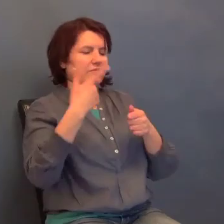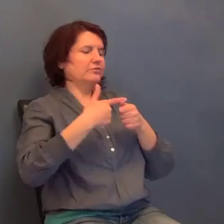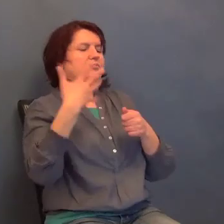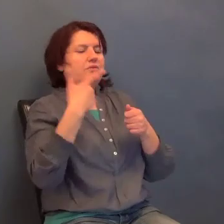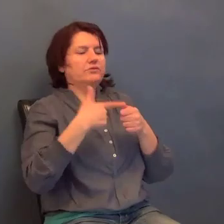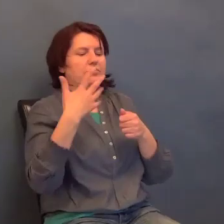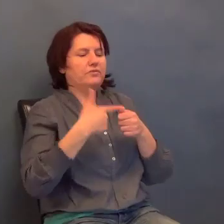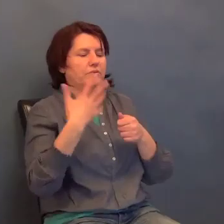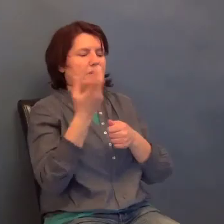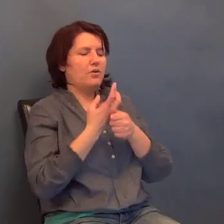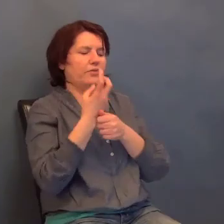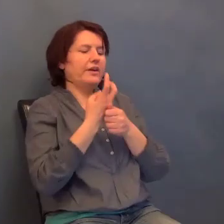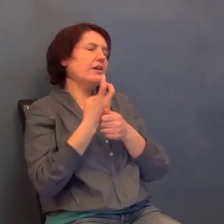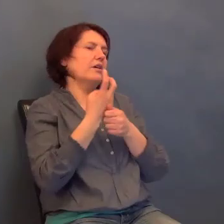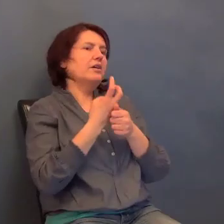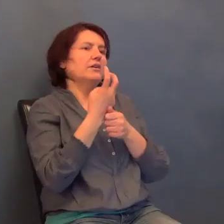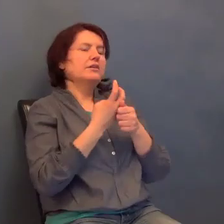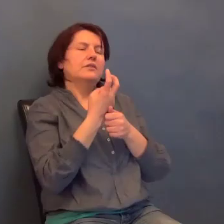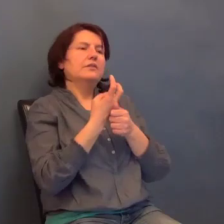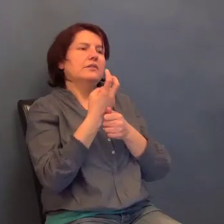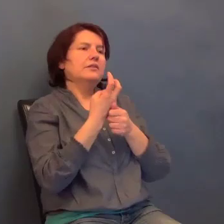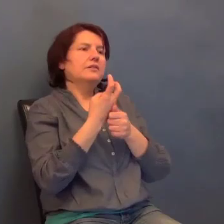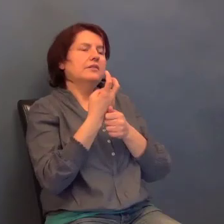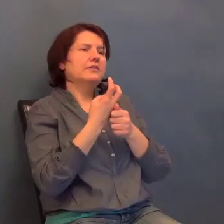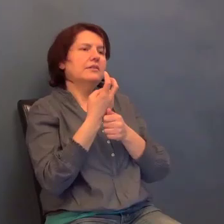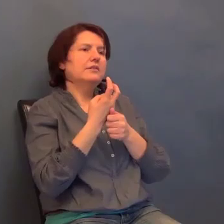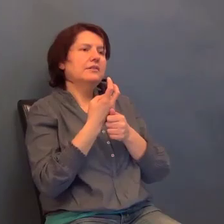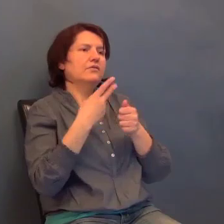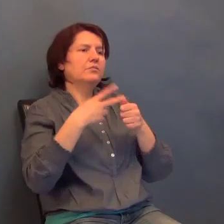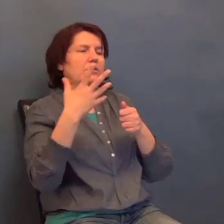Dwudziesty piąty, dwudziesty piąty, dwudziesty piąty lutego?